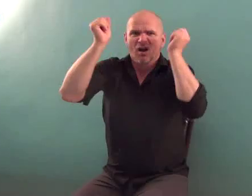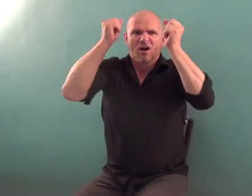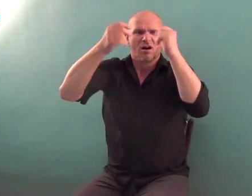Nie udaje się.